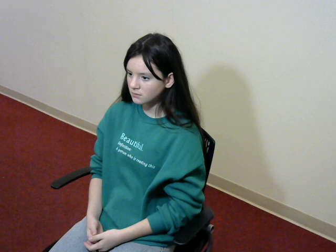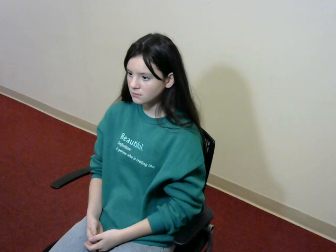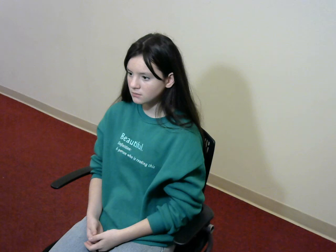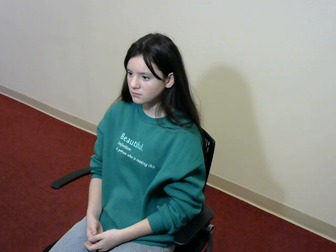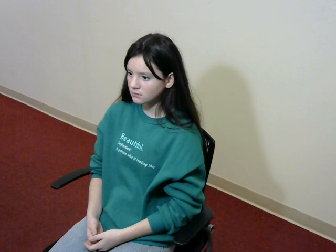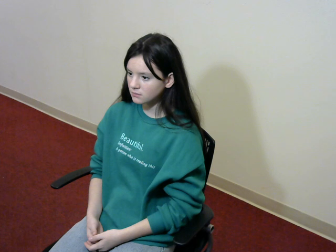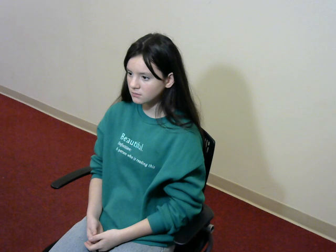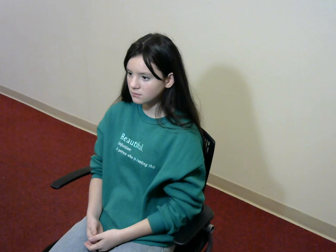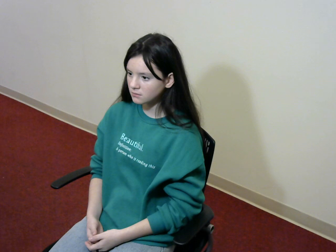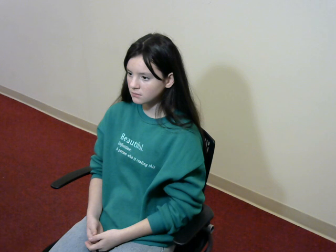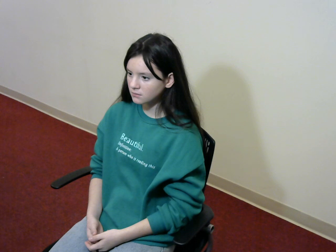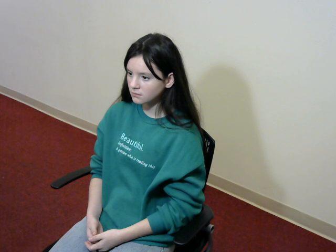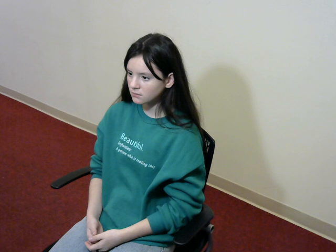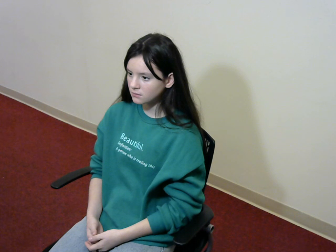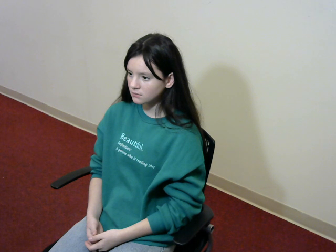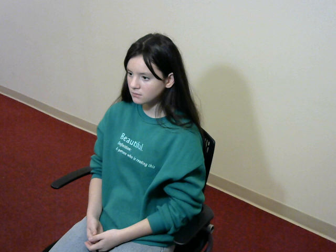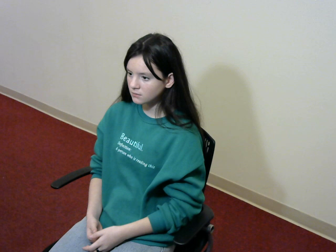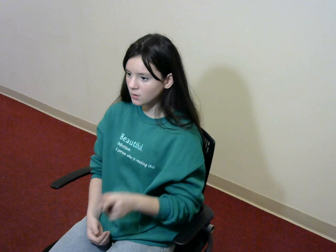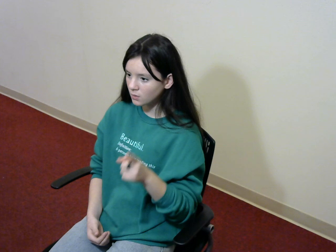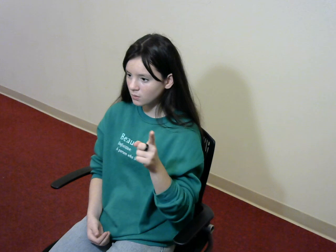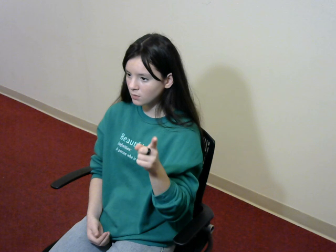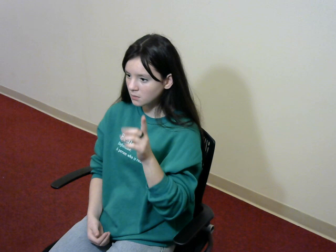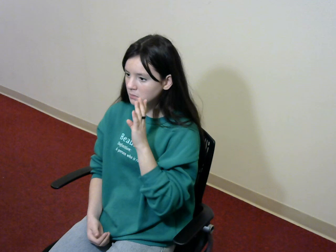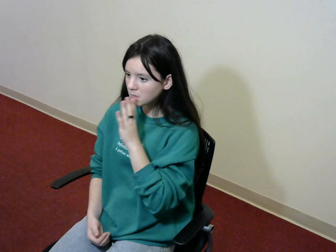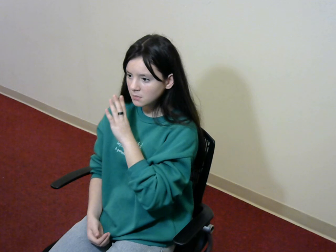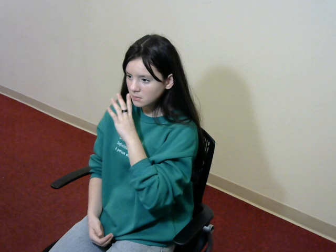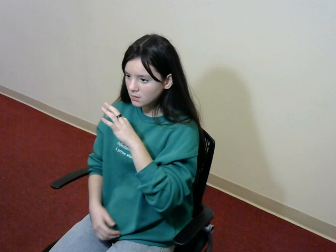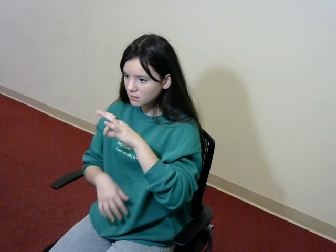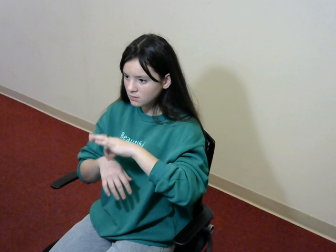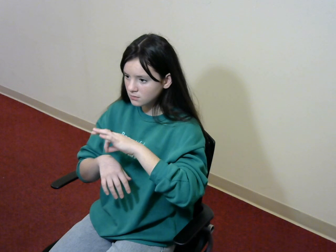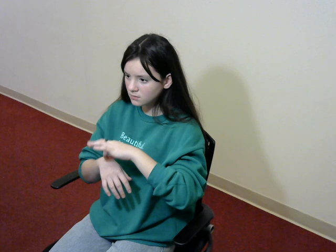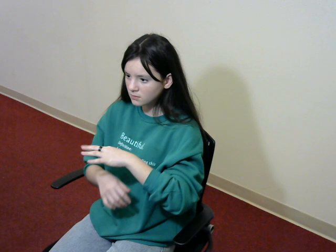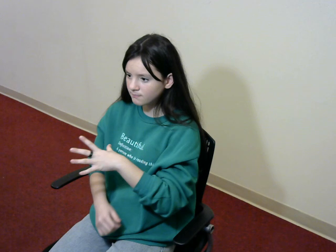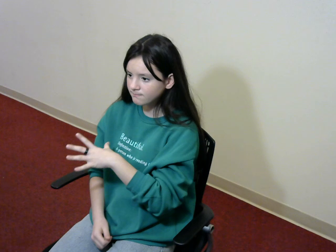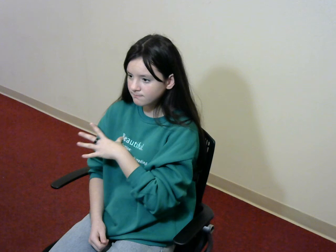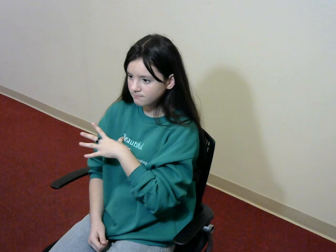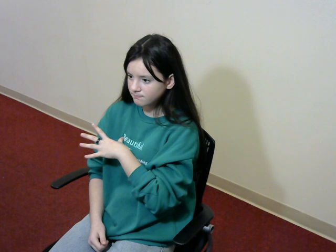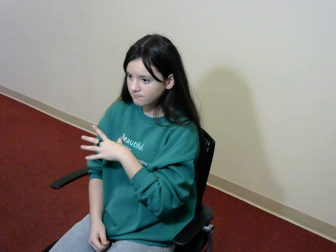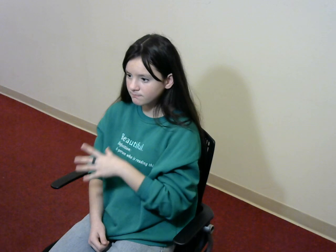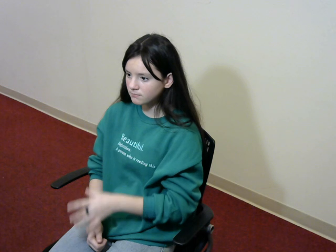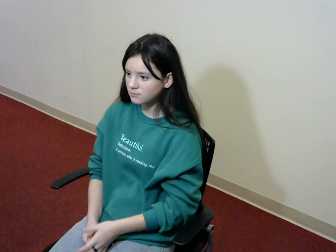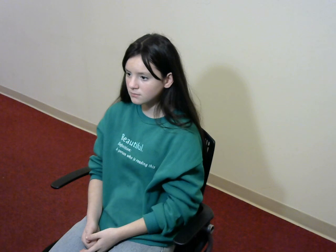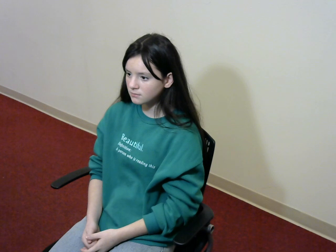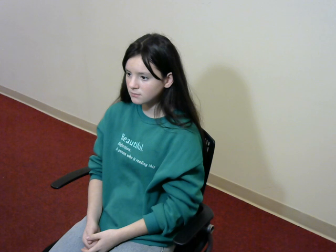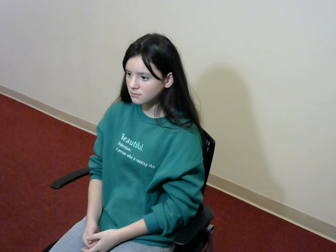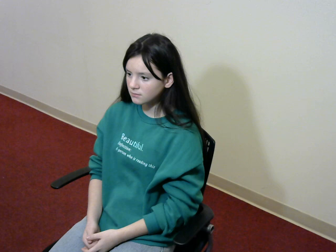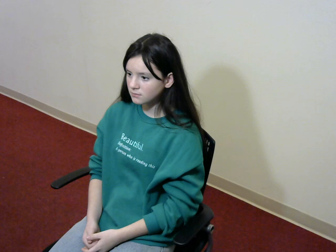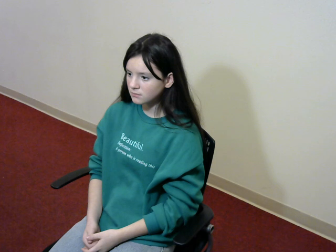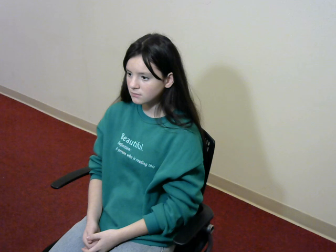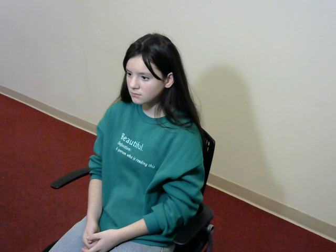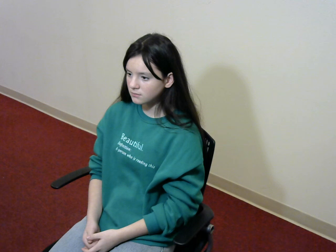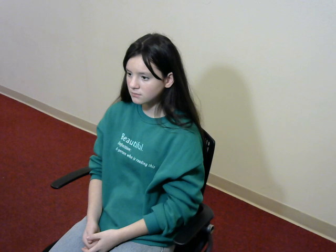Onun anası xəstələnmişdi